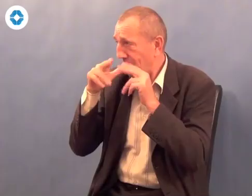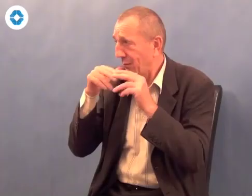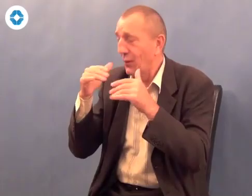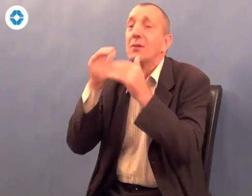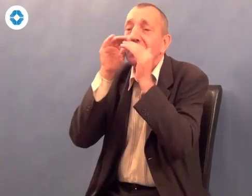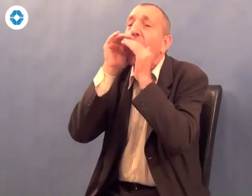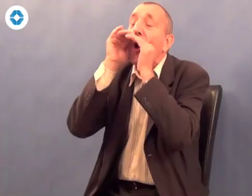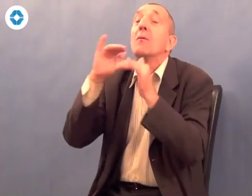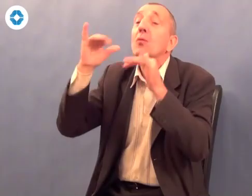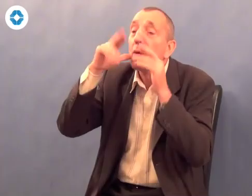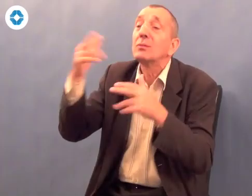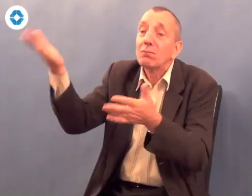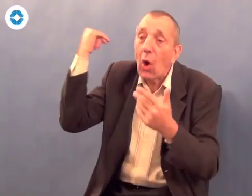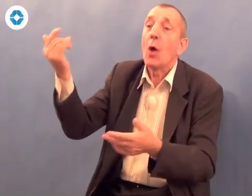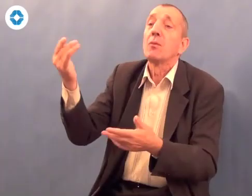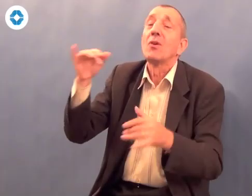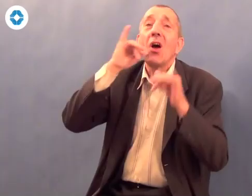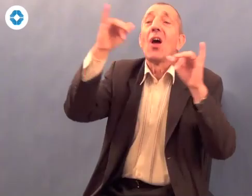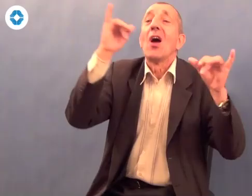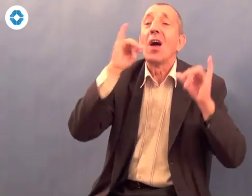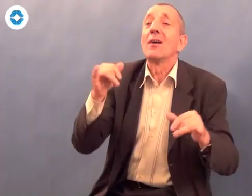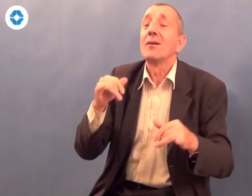Woła, żabę woła, krzyczy.